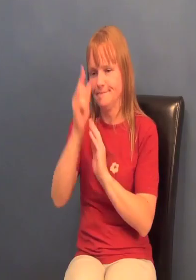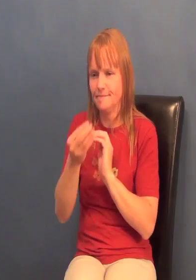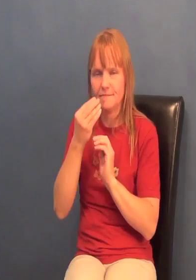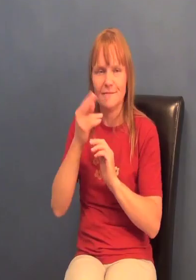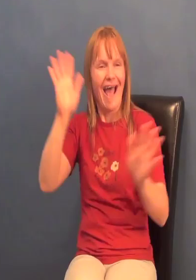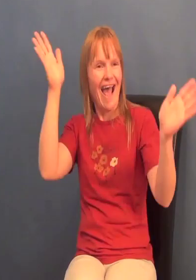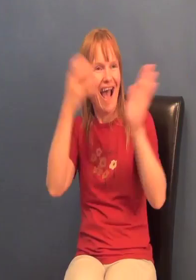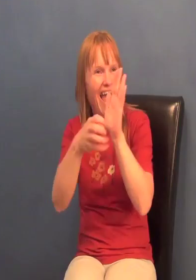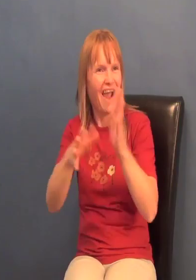Reszta osób podczas jedzenia wita go, chce pogadać z nim.